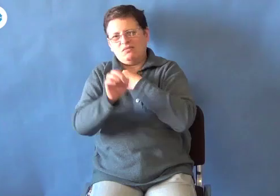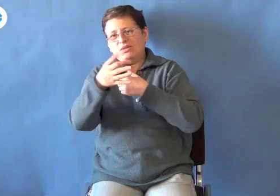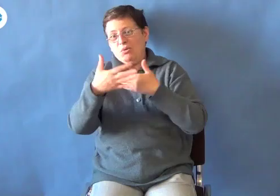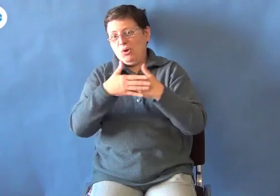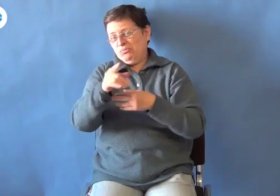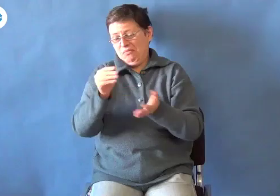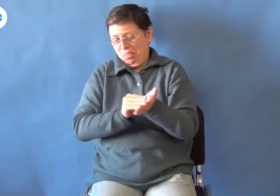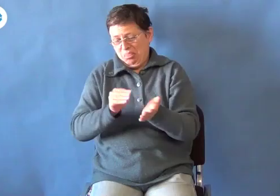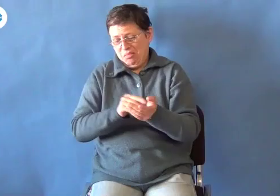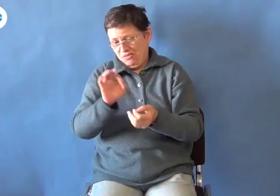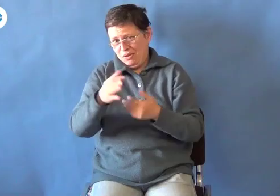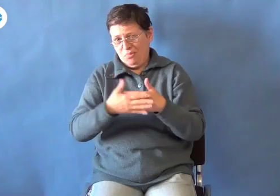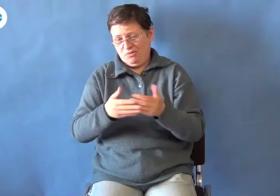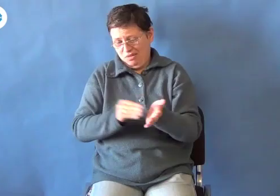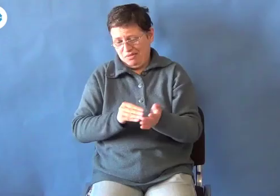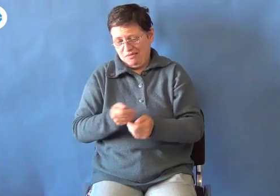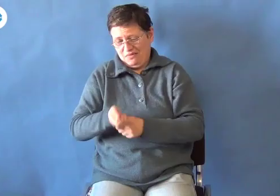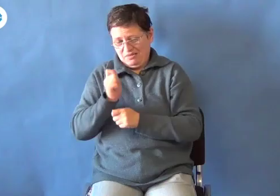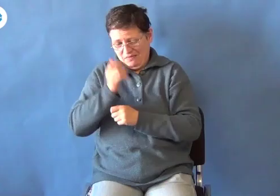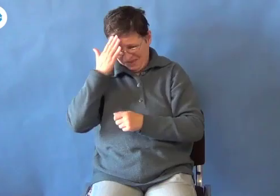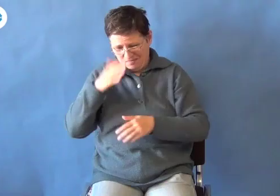Twój mąż jest przyzwyczajony do wędkowania.